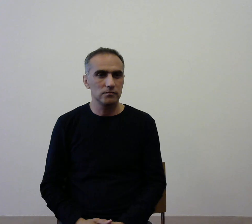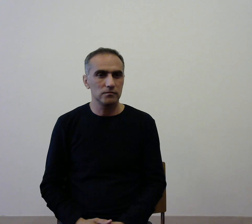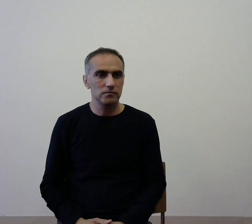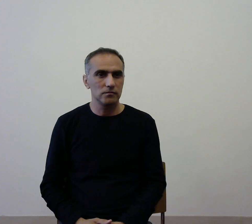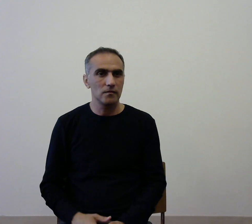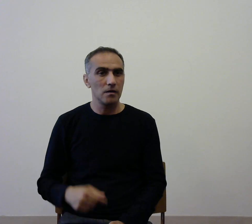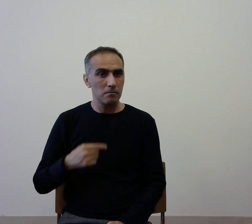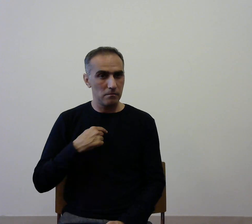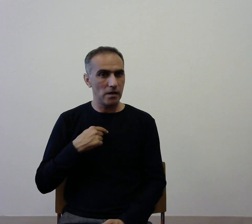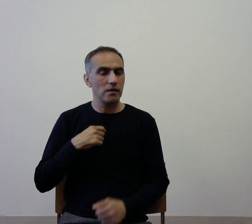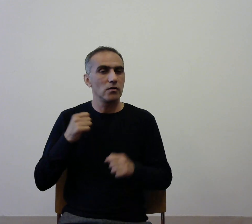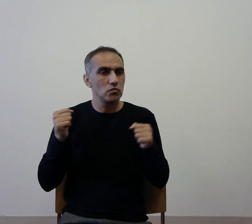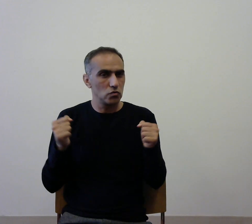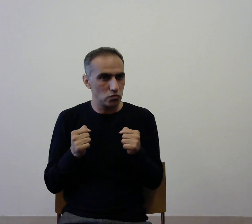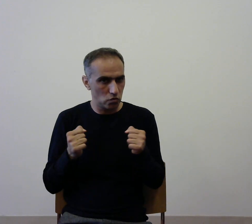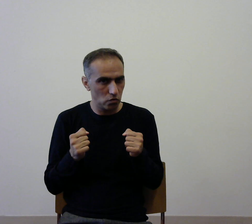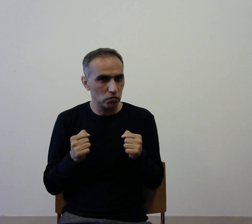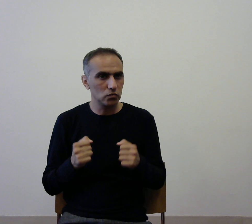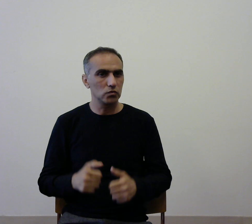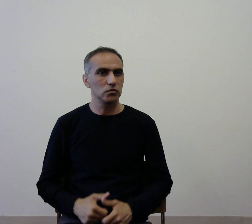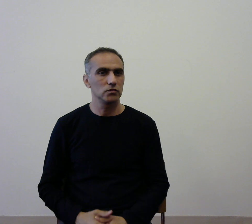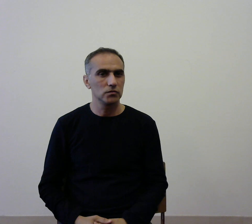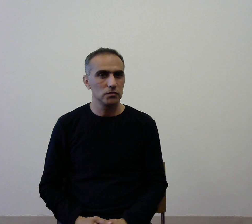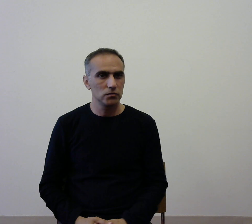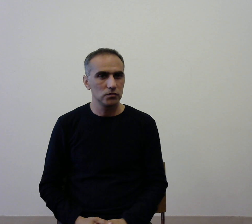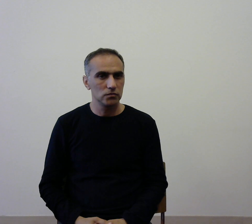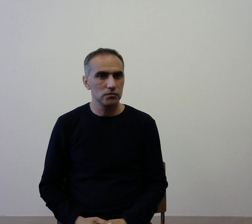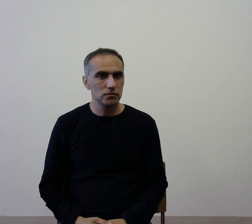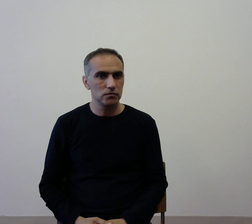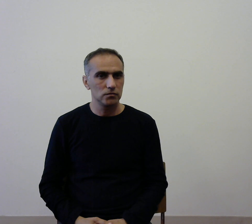Mənə soyuqdur